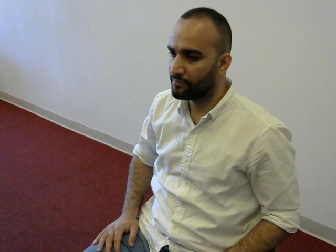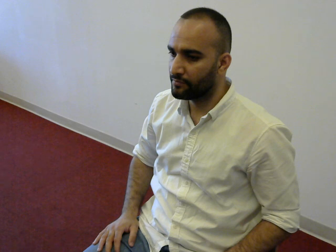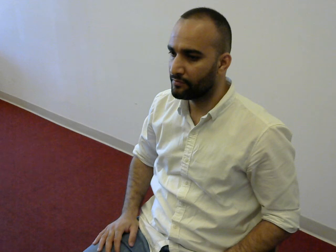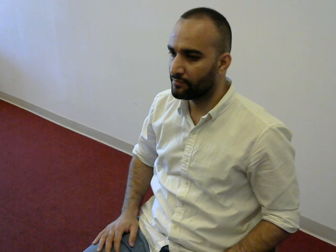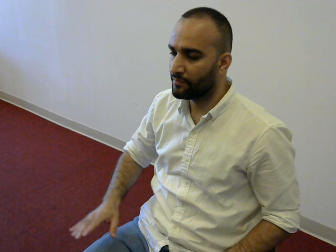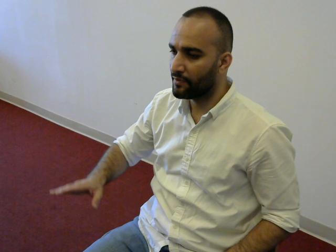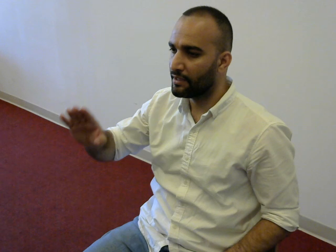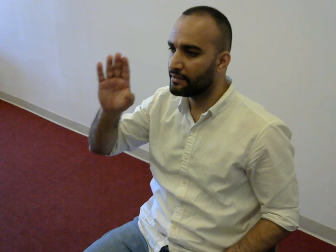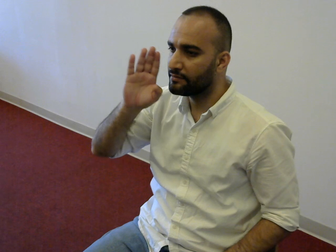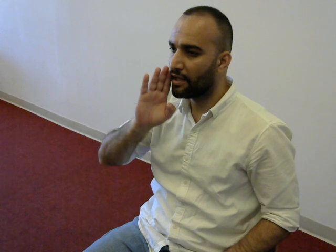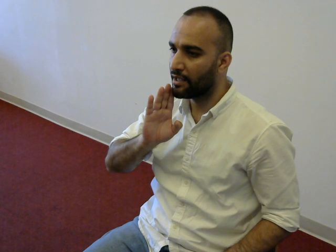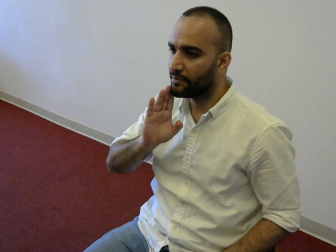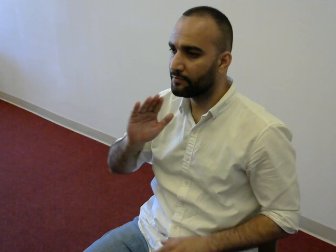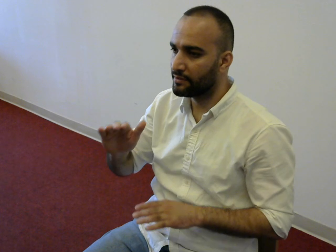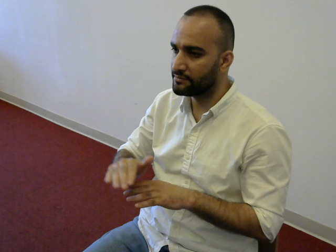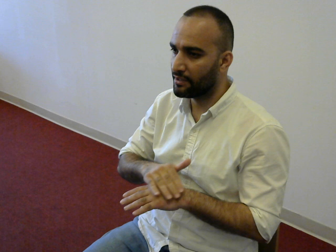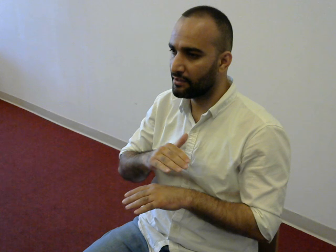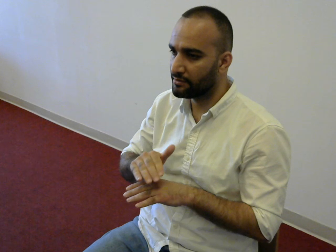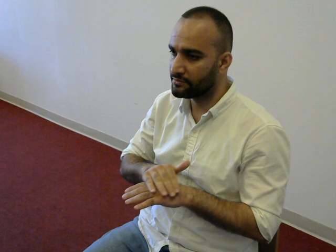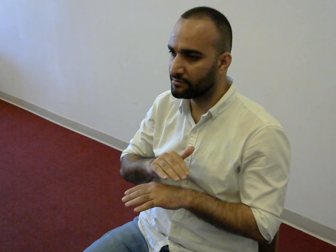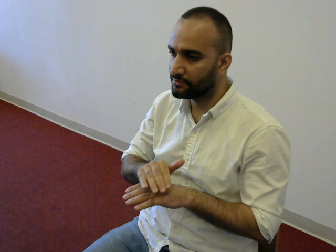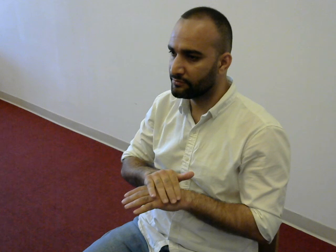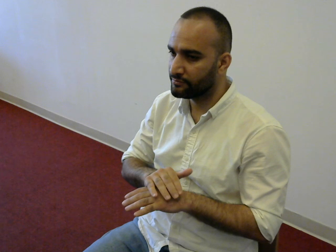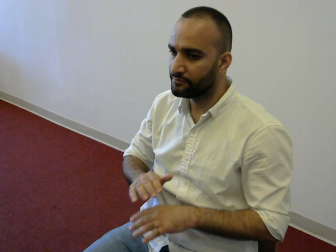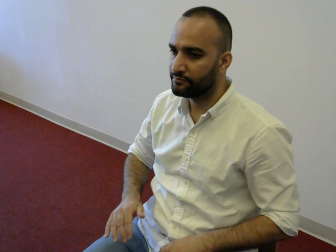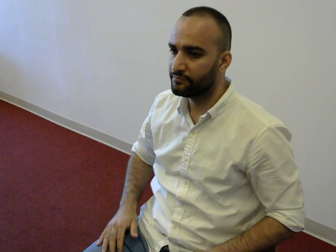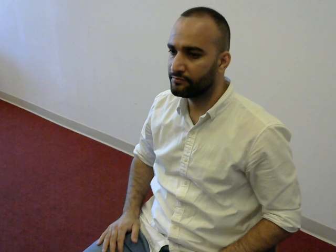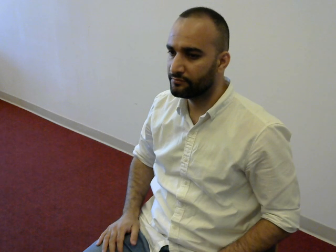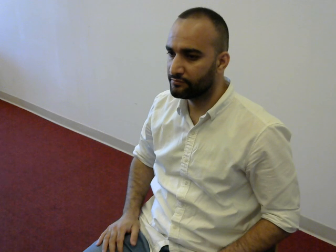Sabahınız xeyir